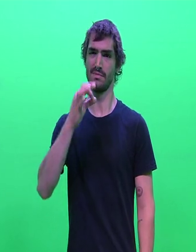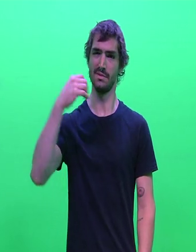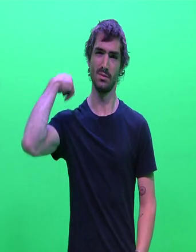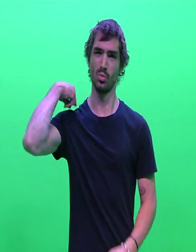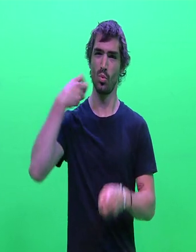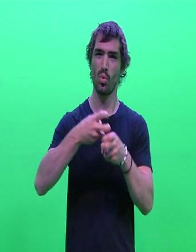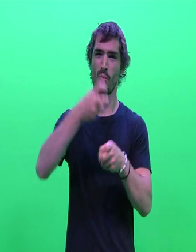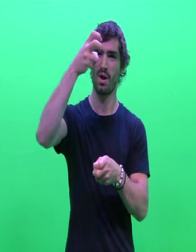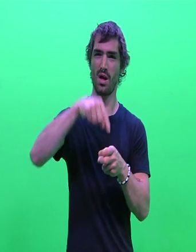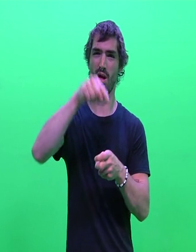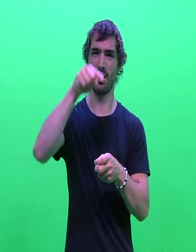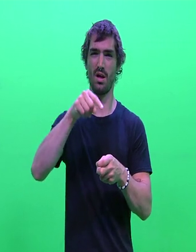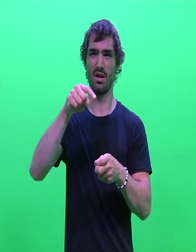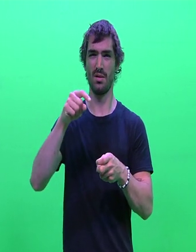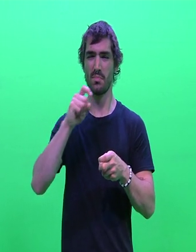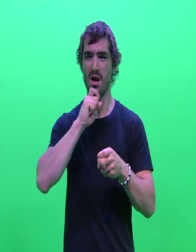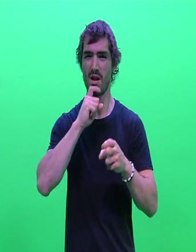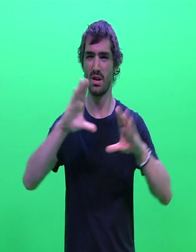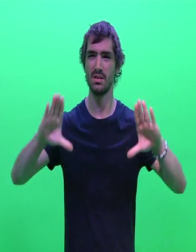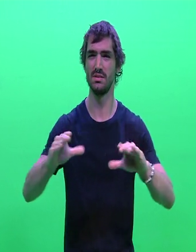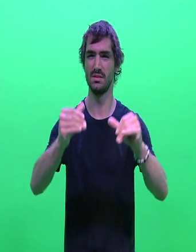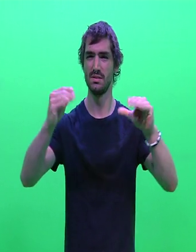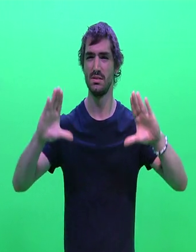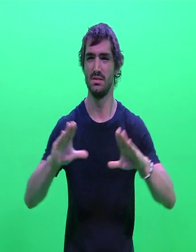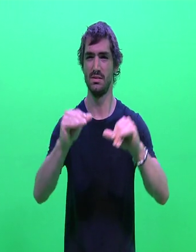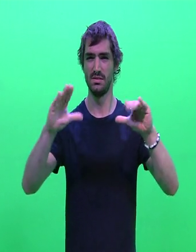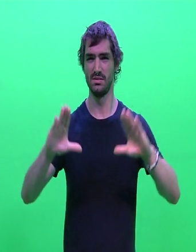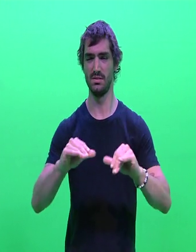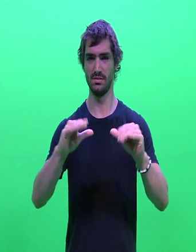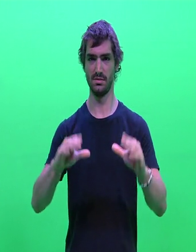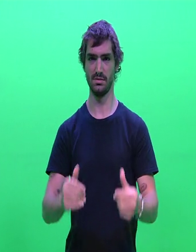Sí, em fa mal la columna i m'han de fer massatges.